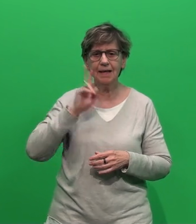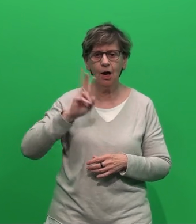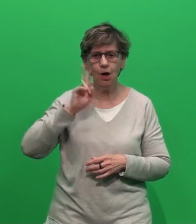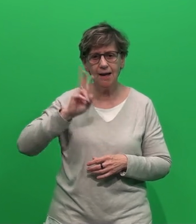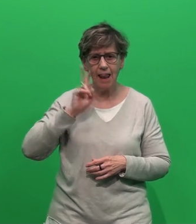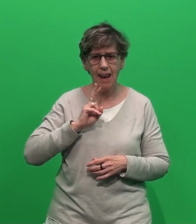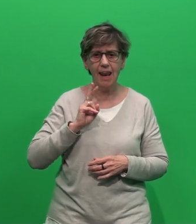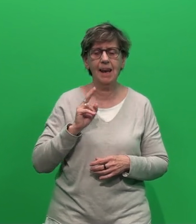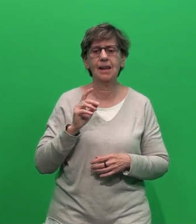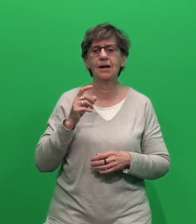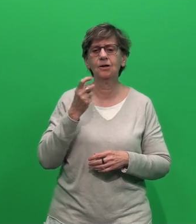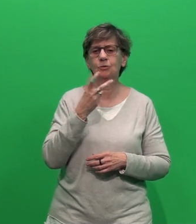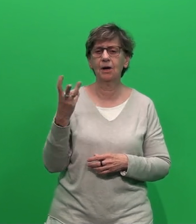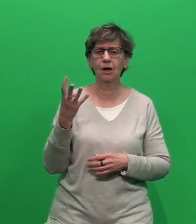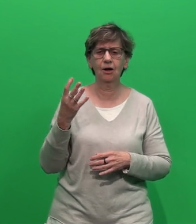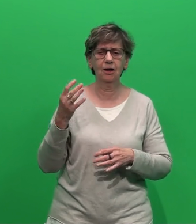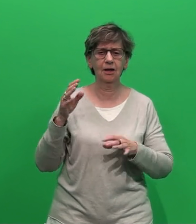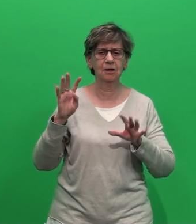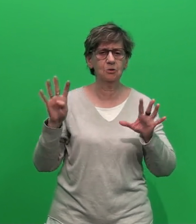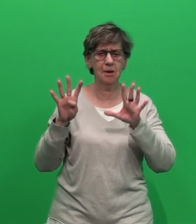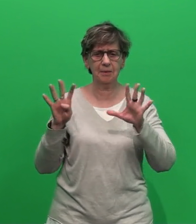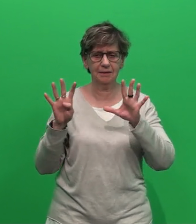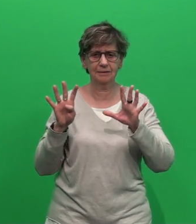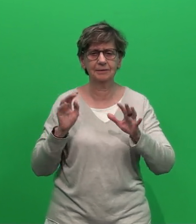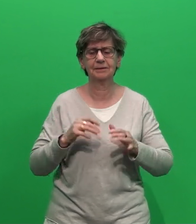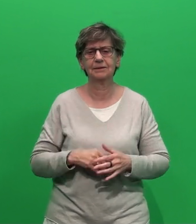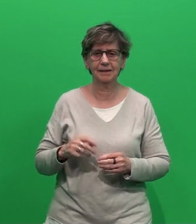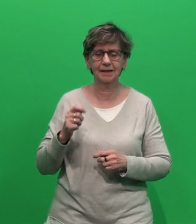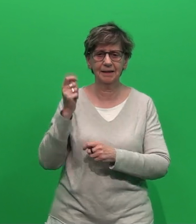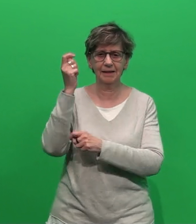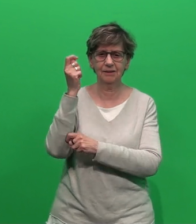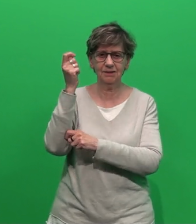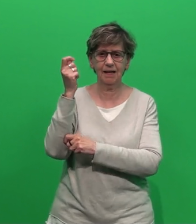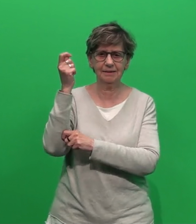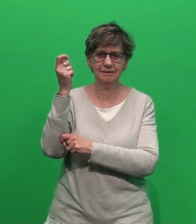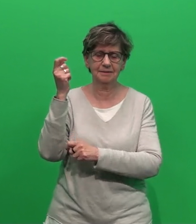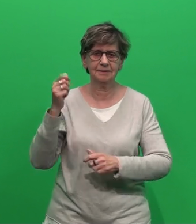Diagonal número nou, Granollers.